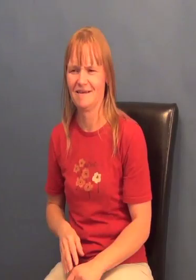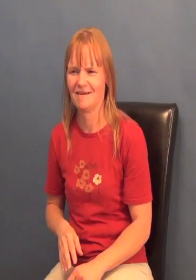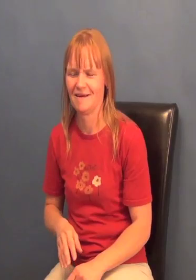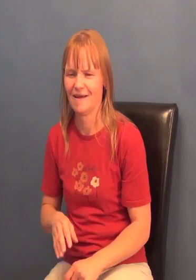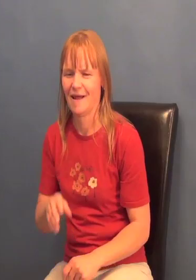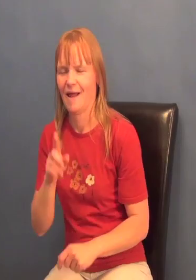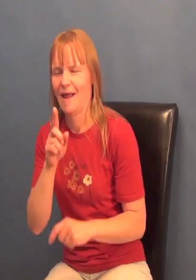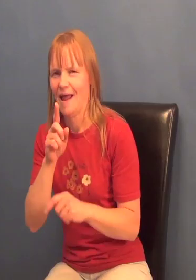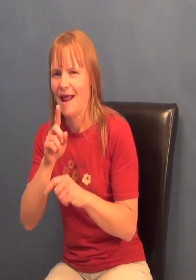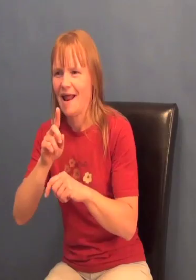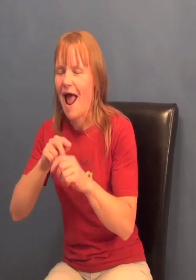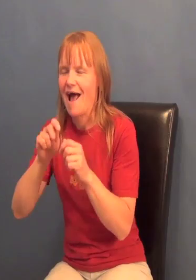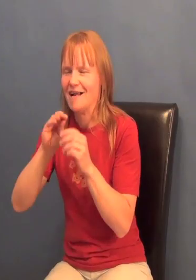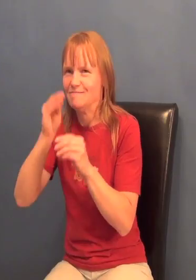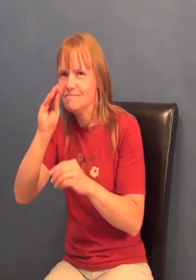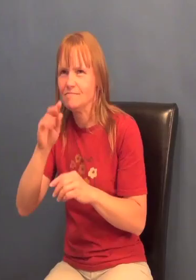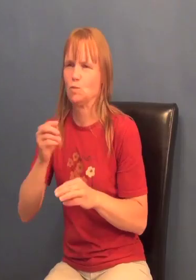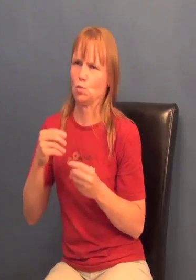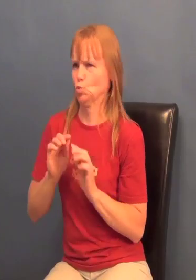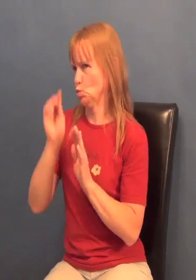Mężczyzna kończy naprawianie.